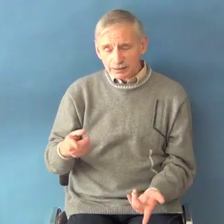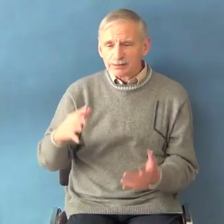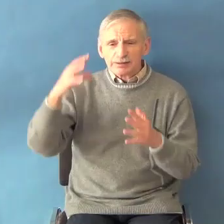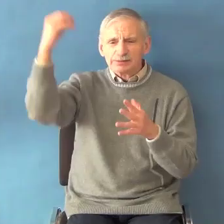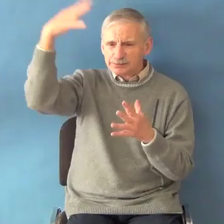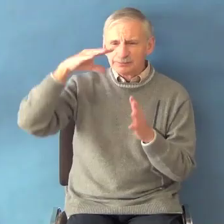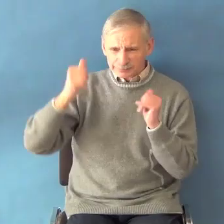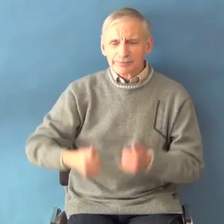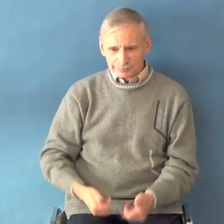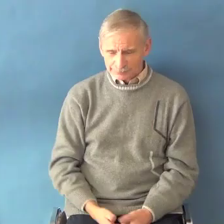Prysznic na stałe.